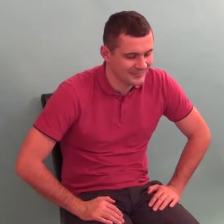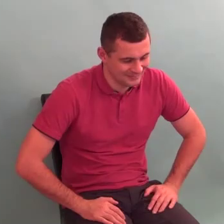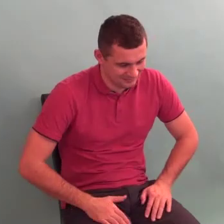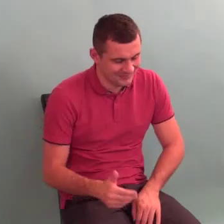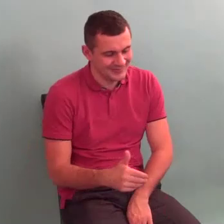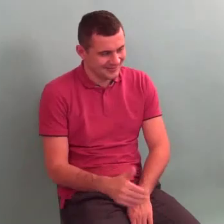Możliwe.